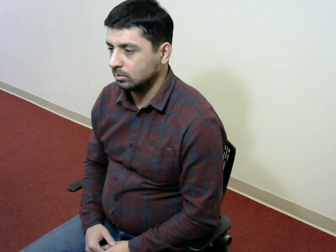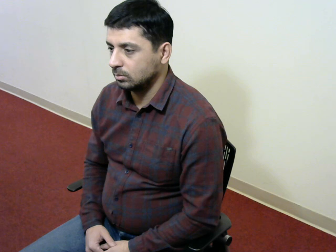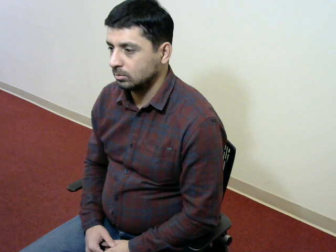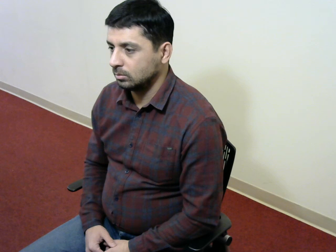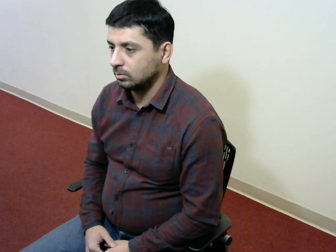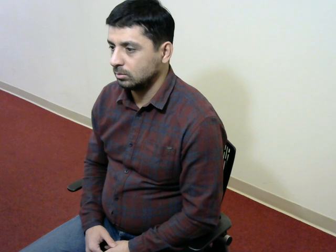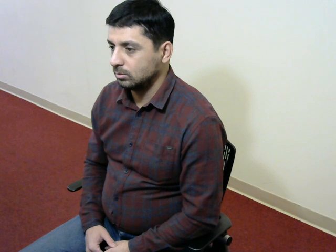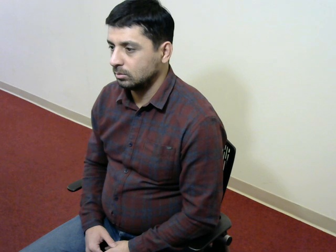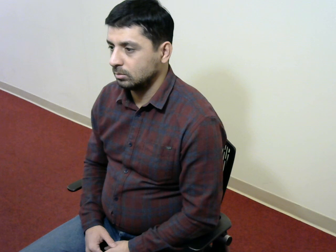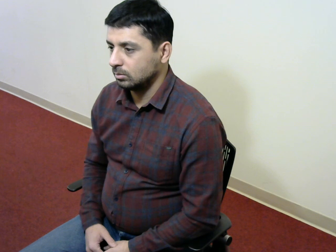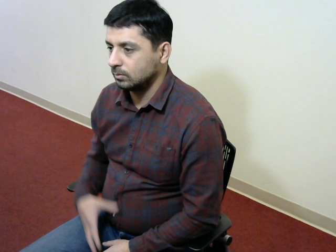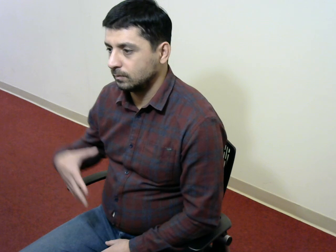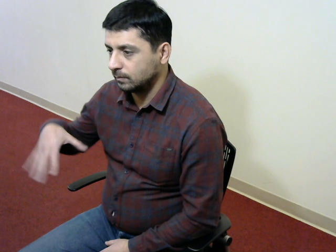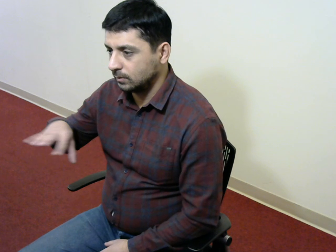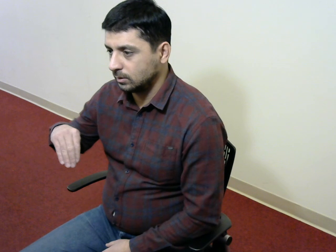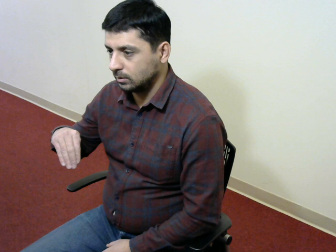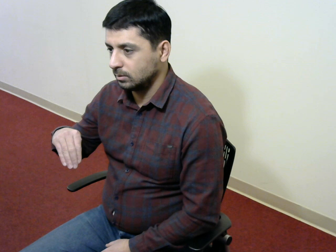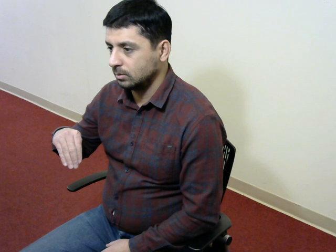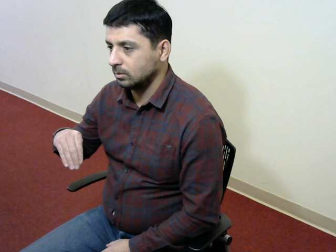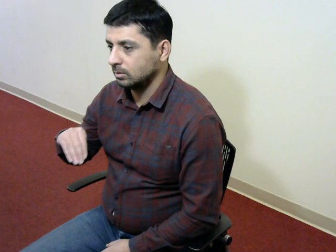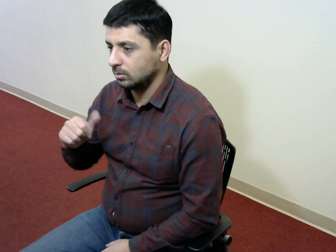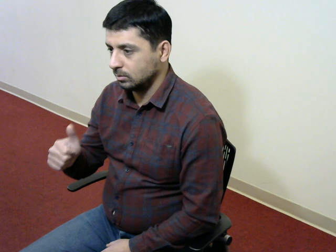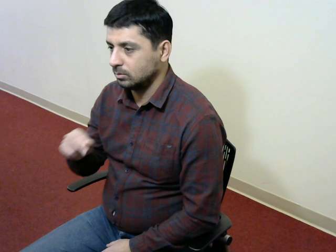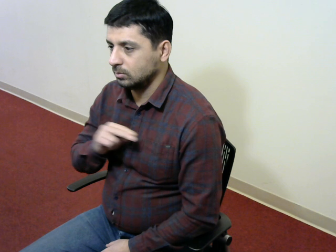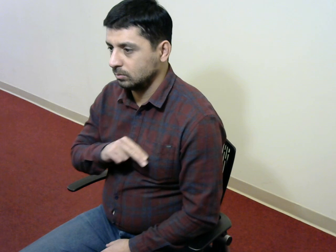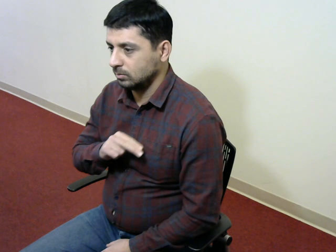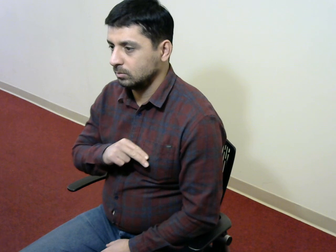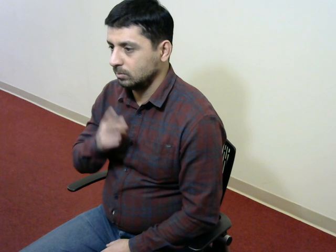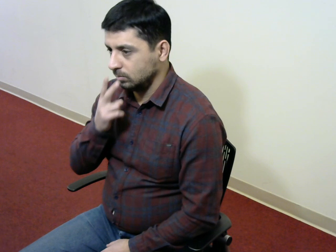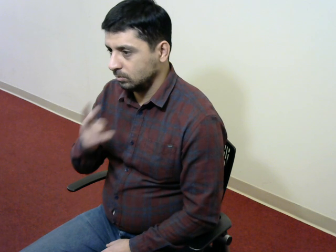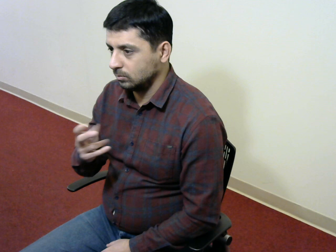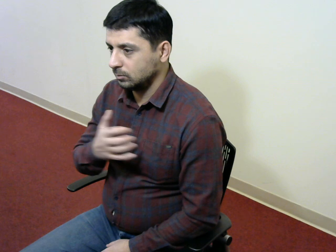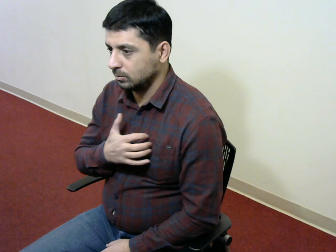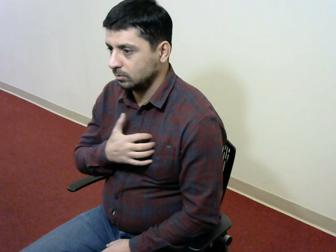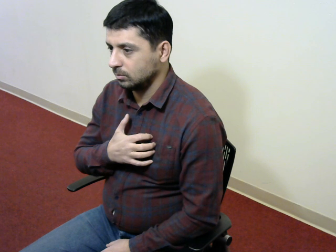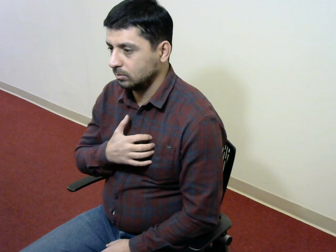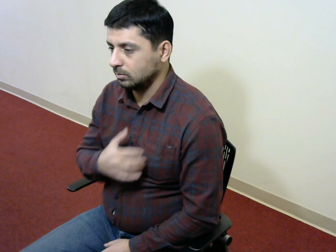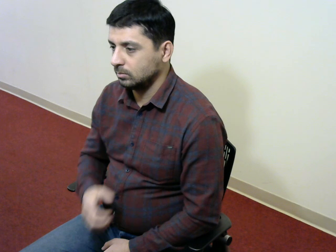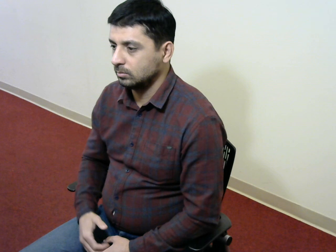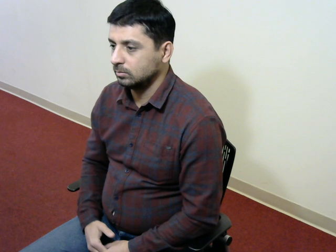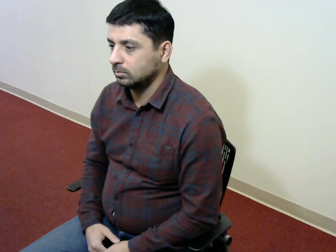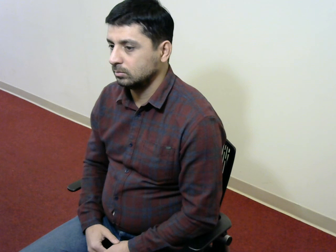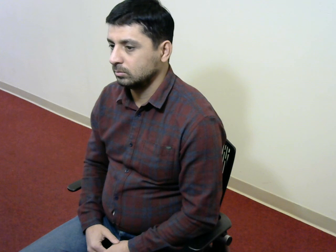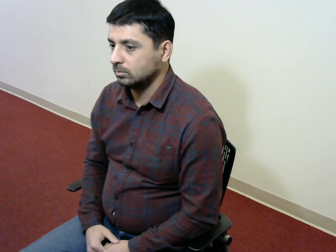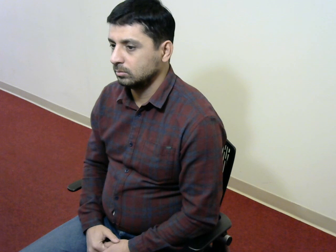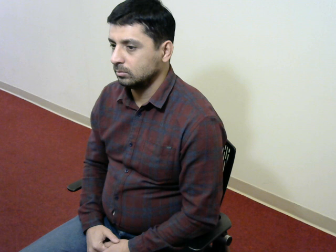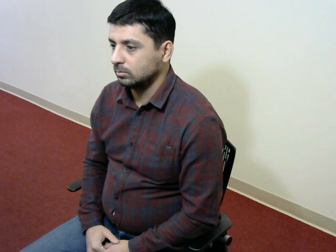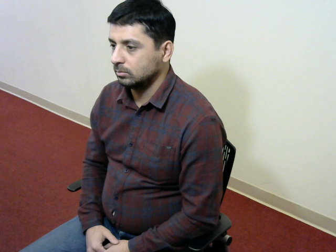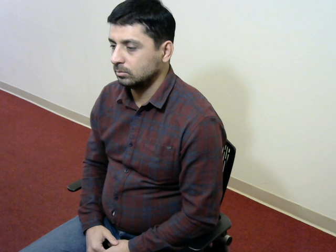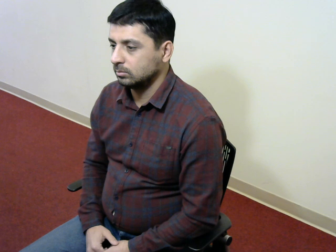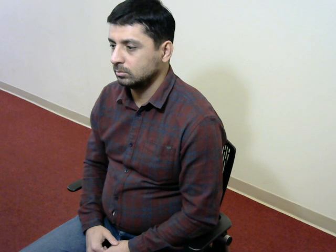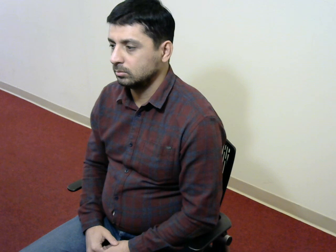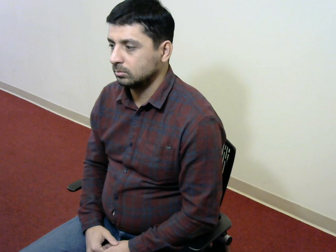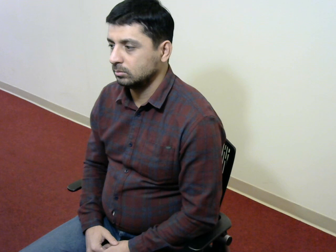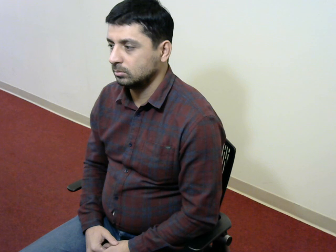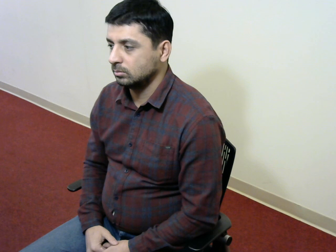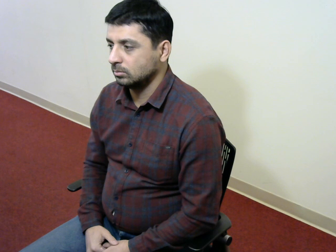Hamı yaxşı işlər görmək istəyir